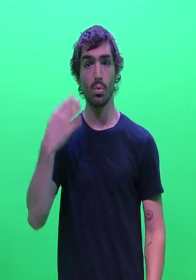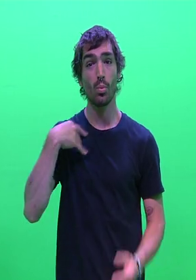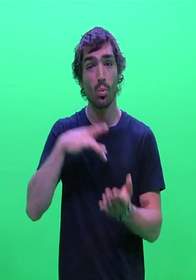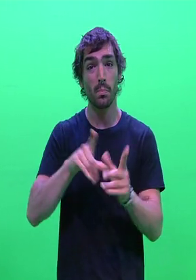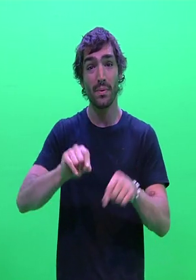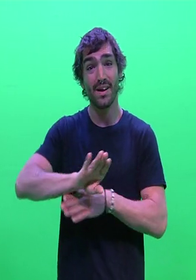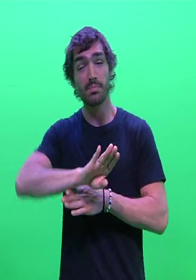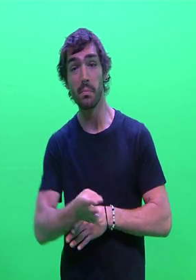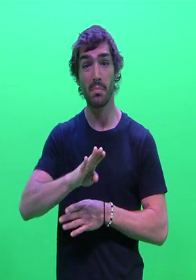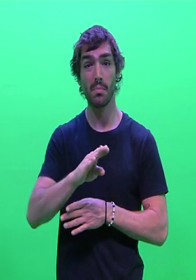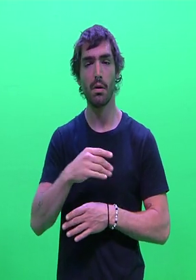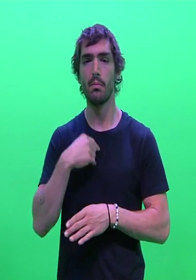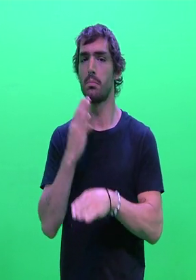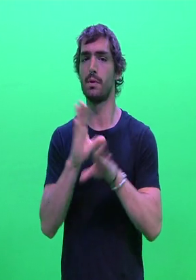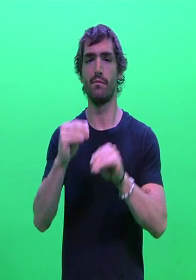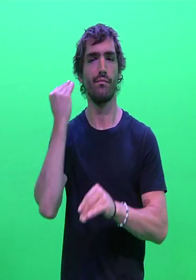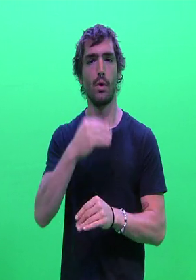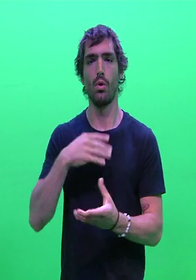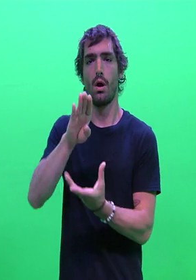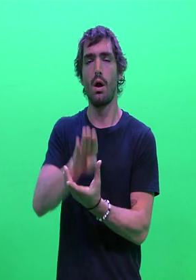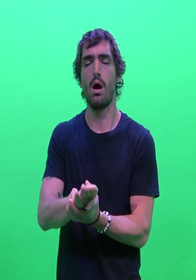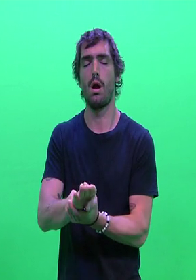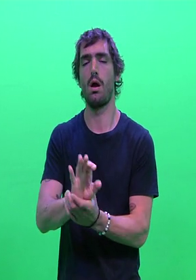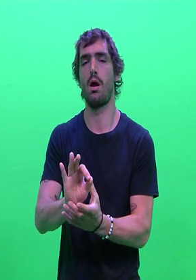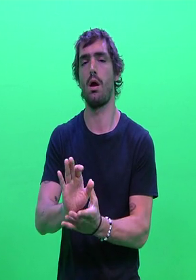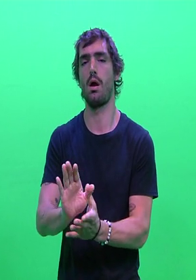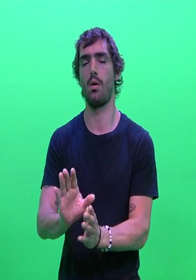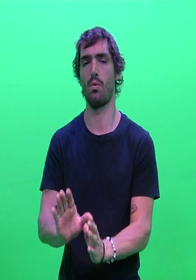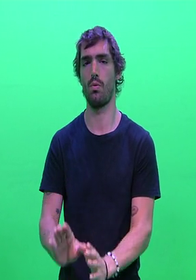Si em torço el peu sempre hi aplico fred i el dolor em baixa.